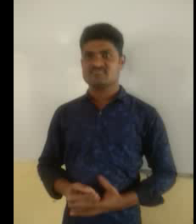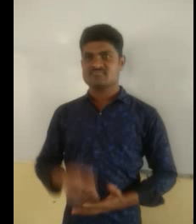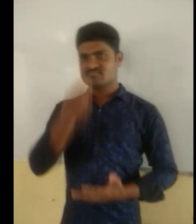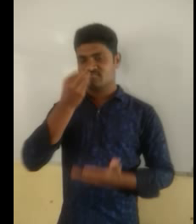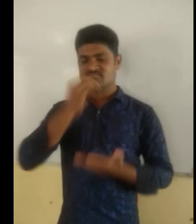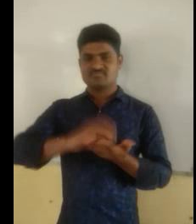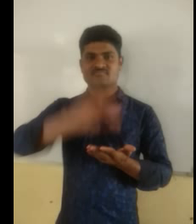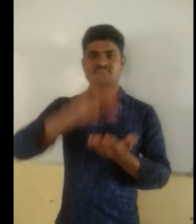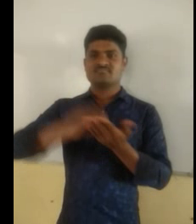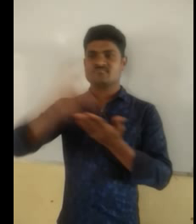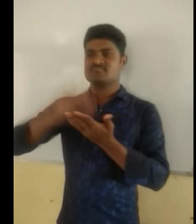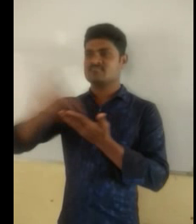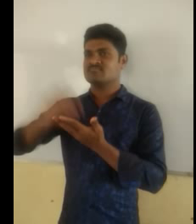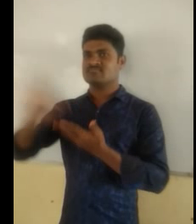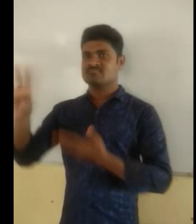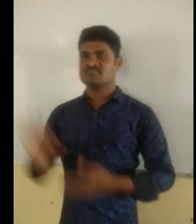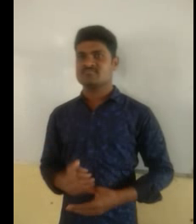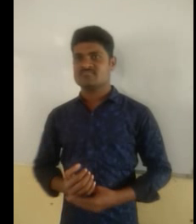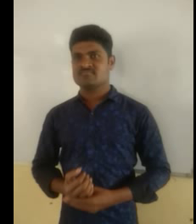serve the food